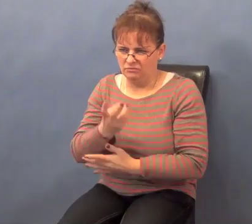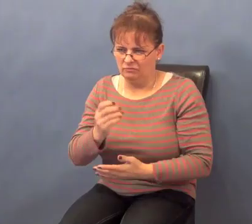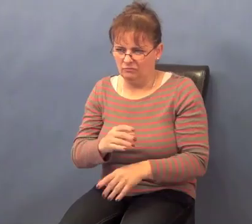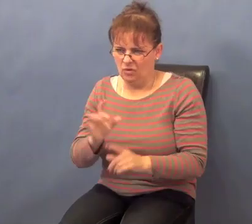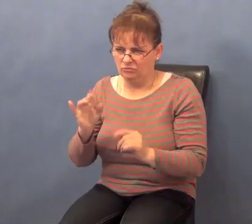Jest ślisko i można się przewrócić.